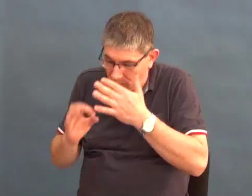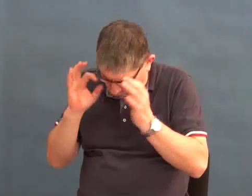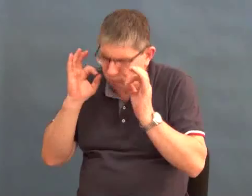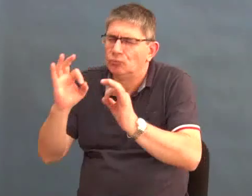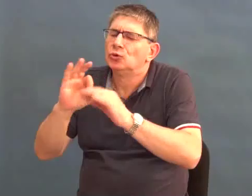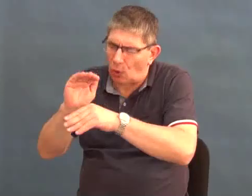Dobrze.